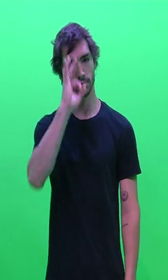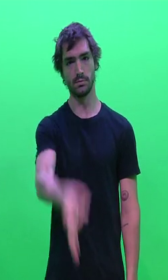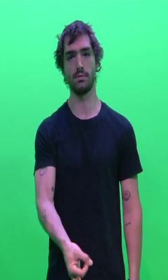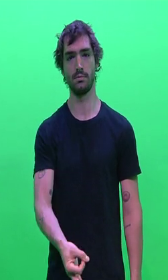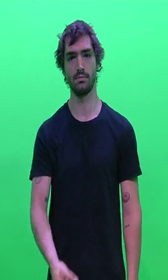Sí.